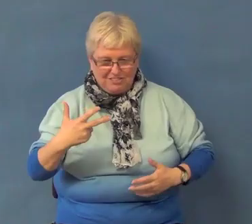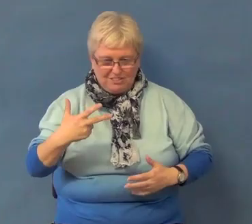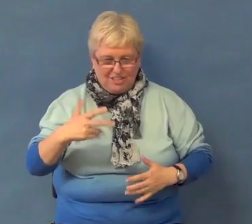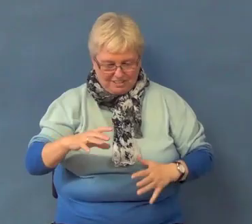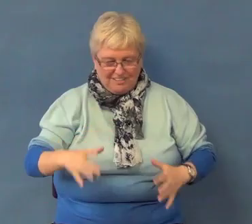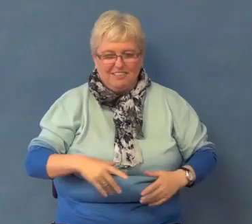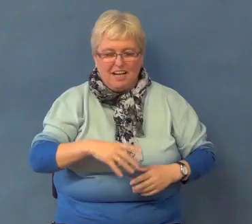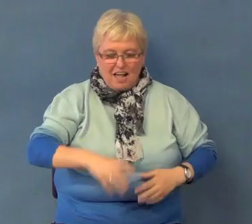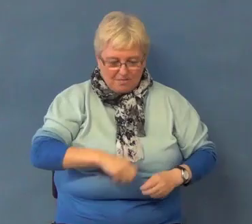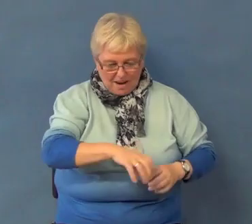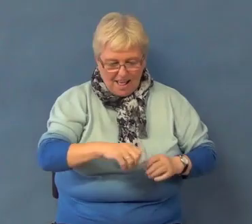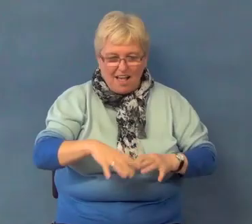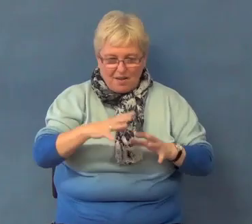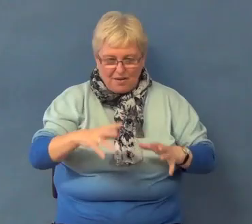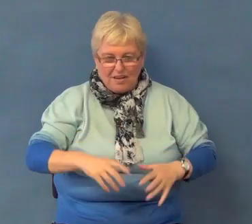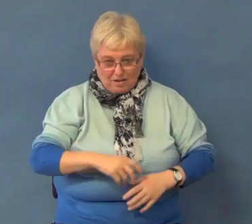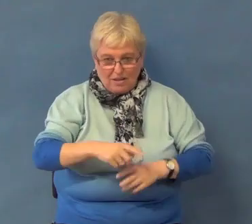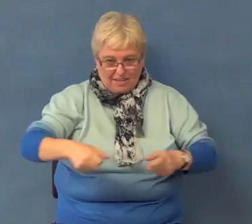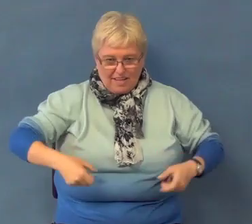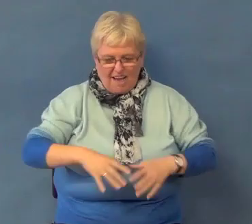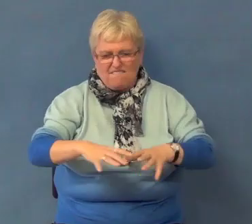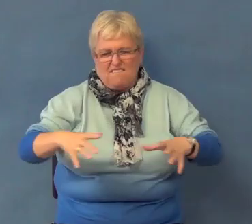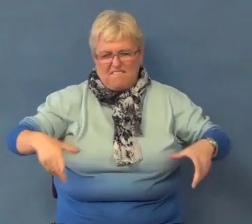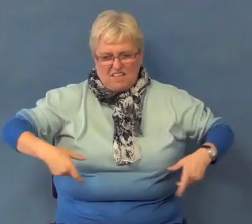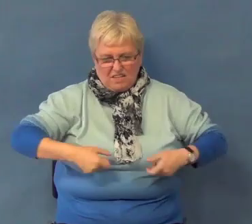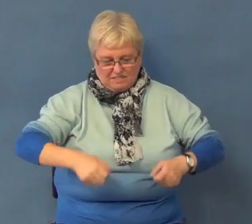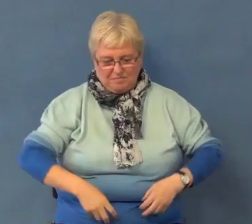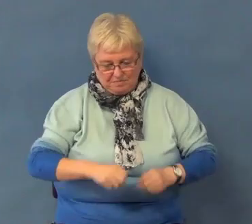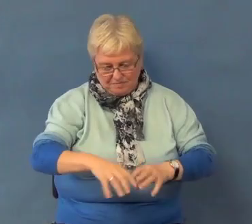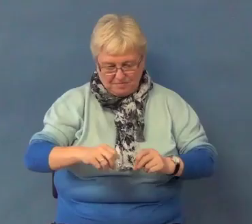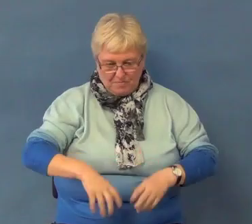Całą zawartość fartucha przekłada do koszy.